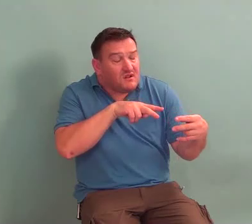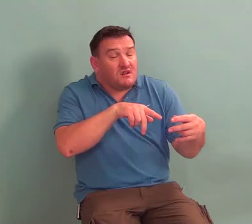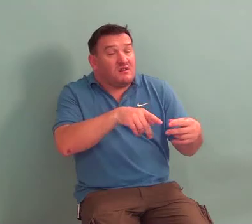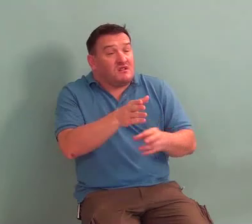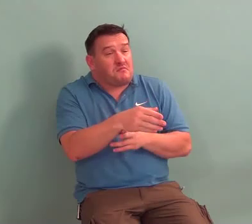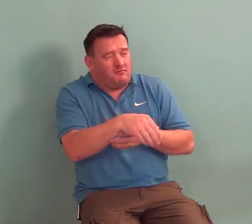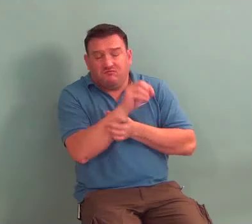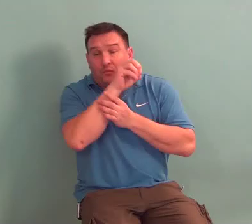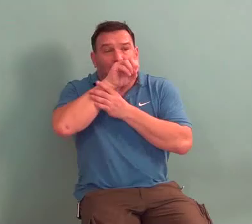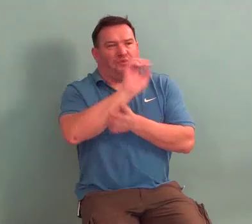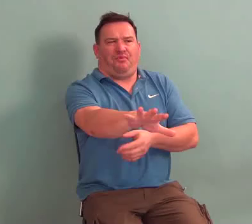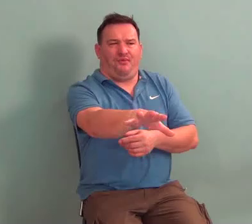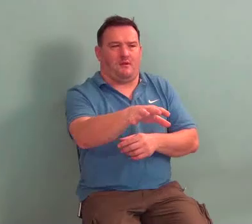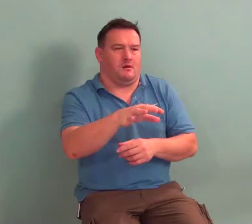Ryba plunęła na niego wodą.